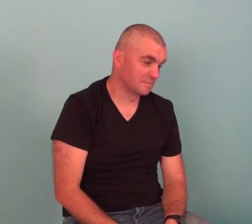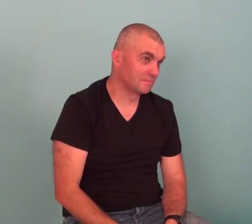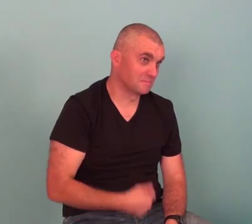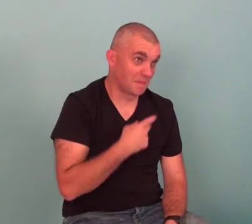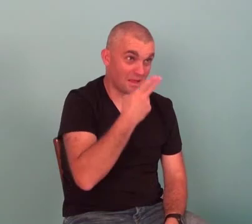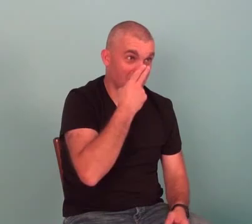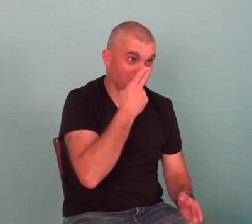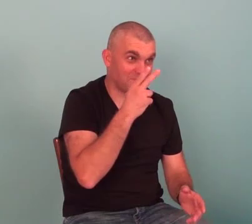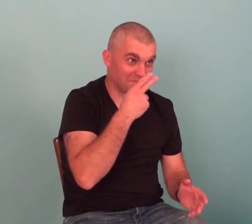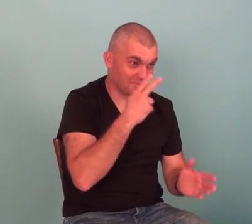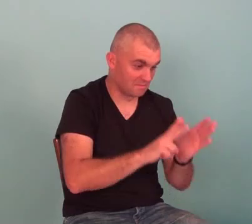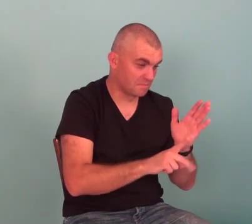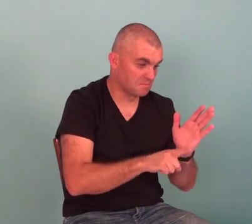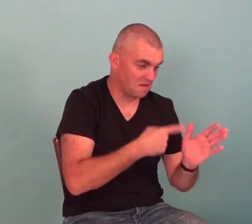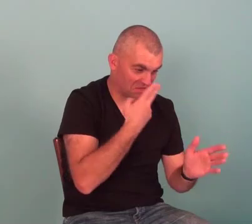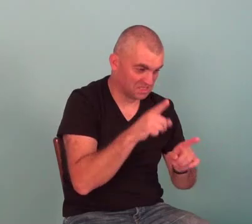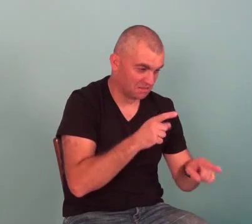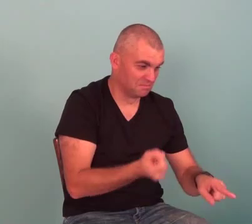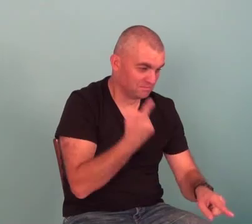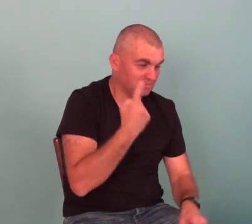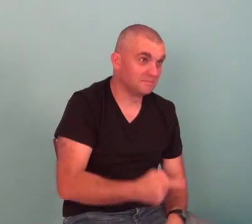Ja pierwszy raz widzę taki znak, dziwny jest.